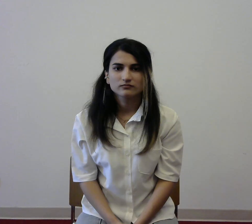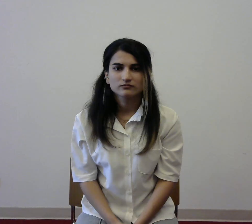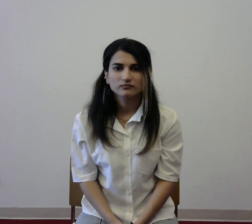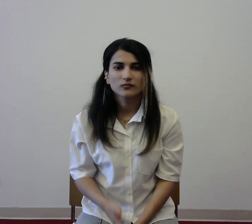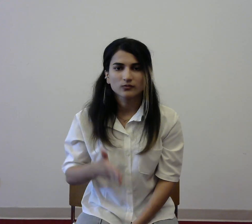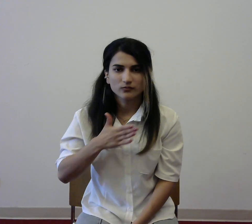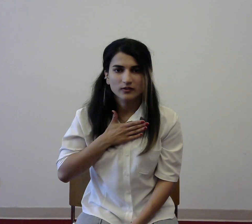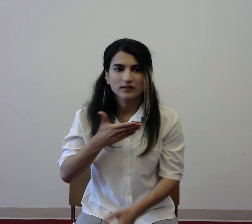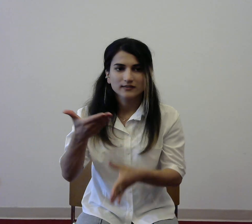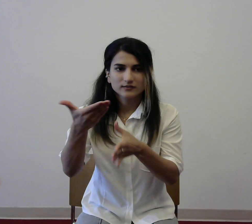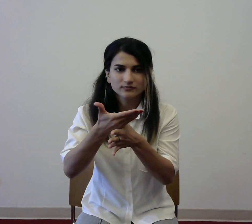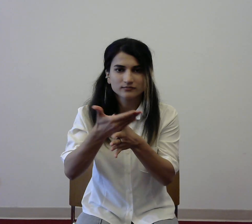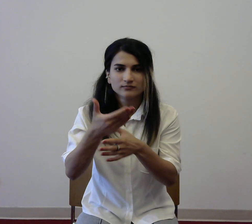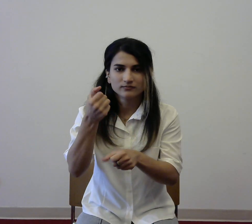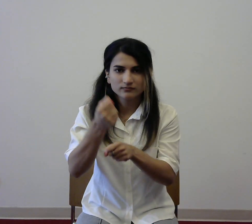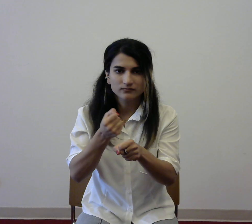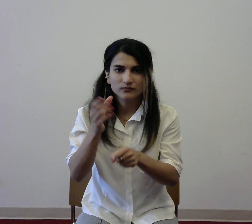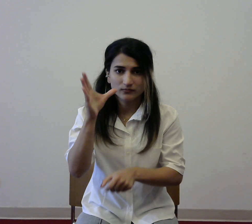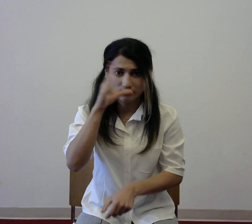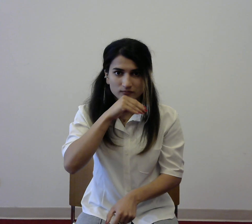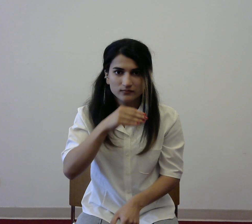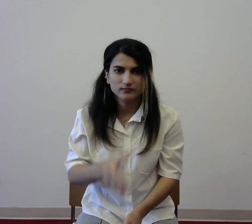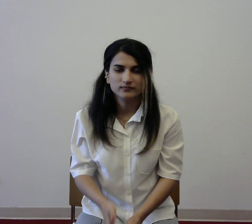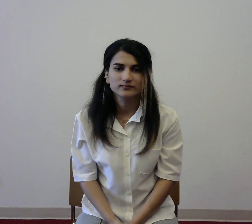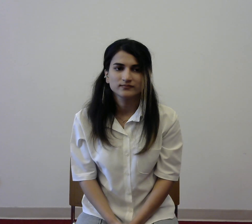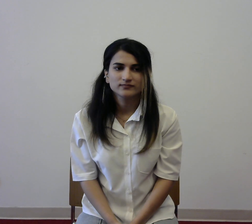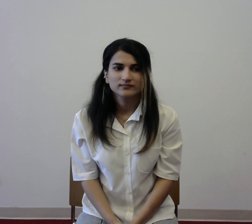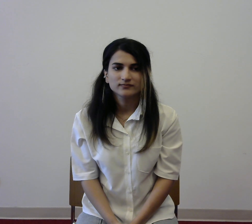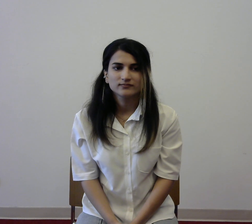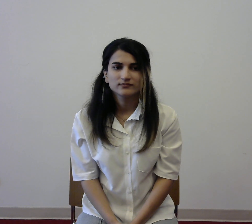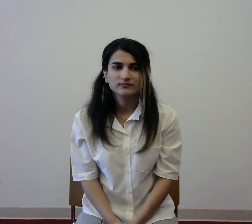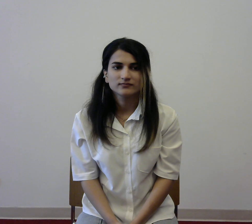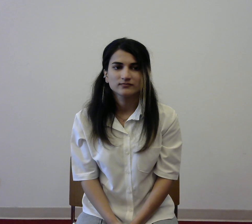Mənə kömək edə bilərsinizmi?